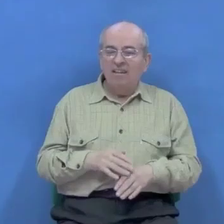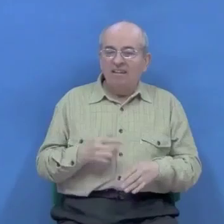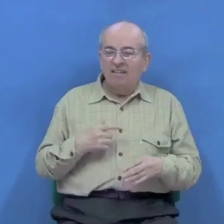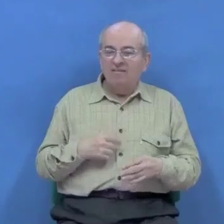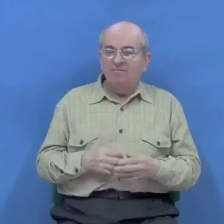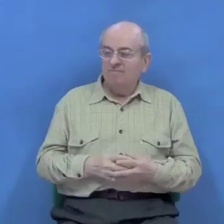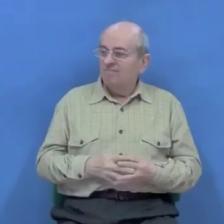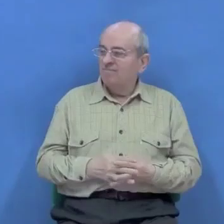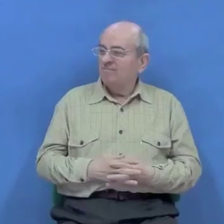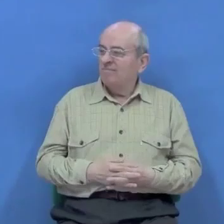Goły, aha.